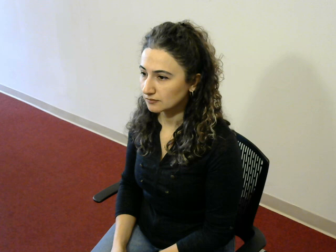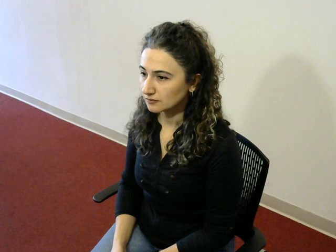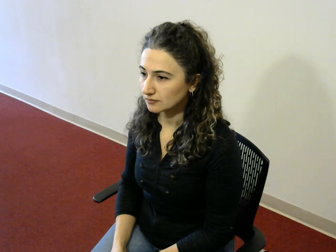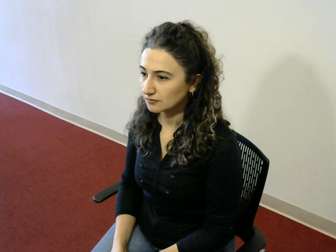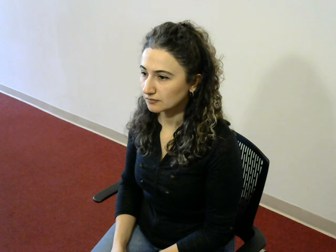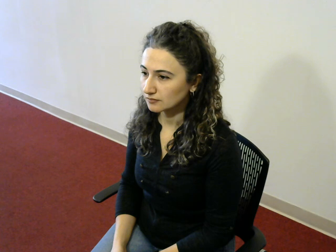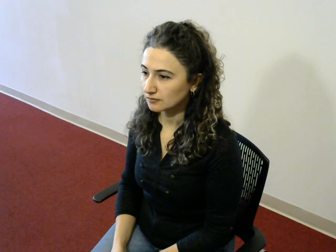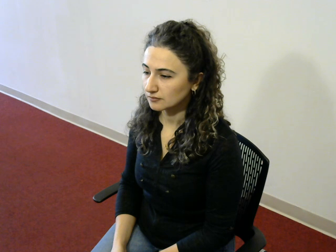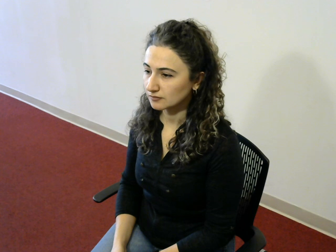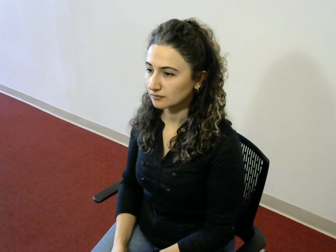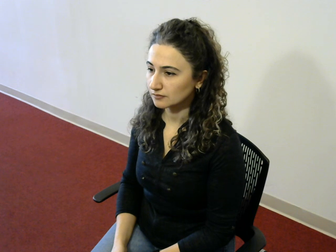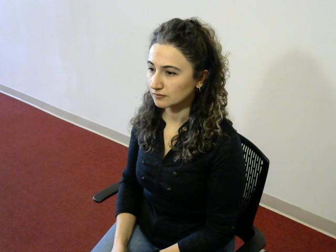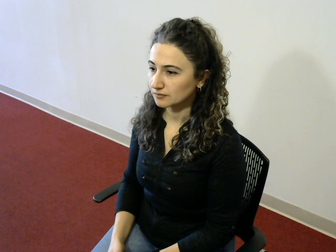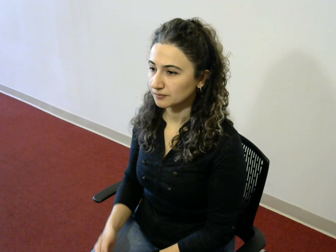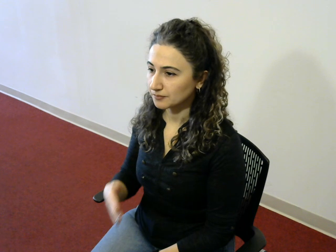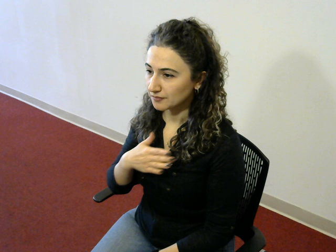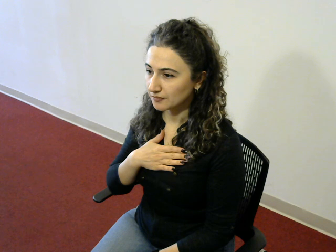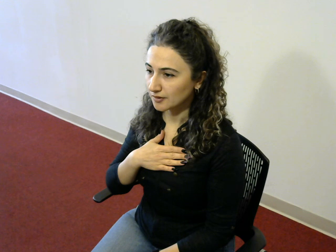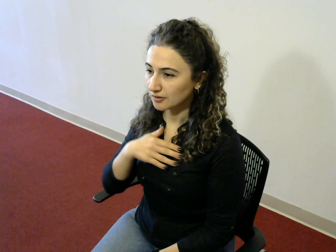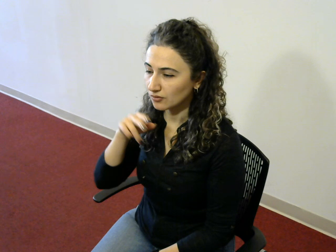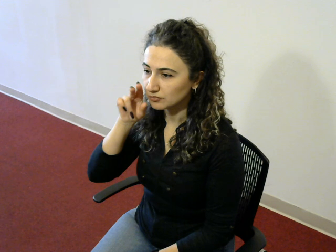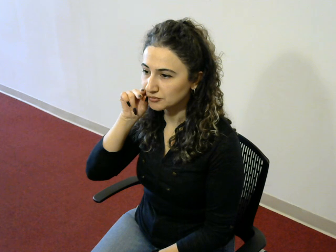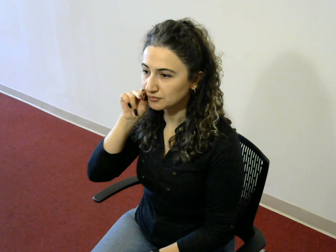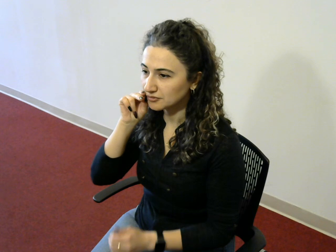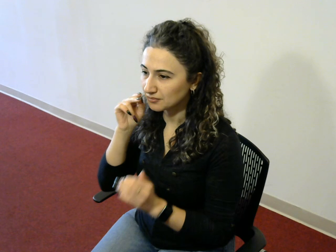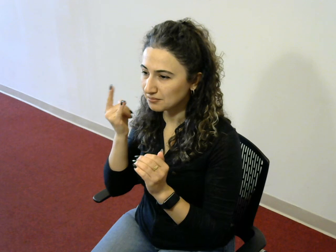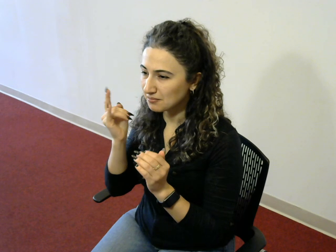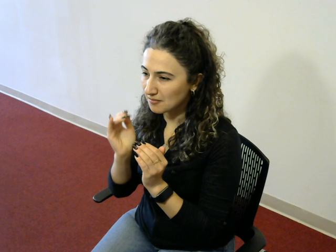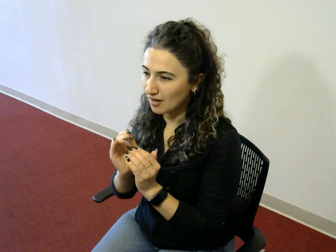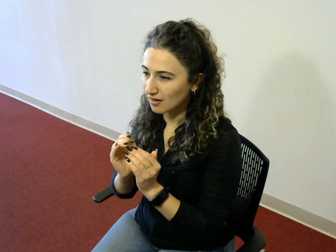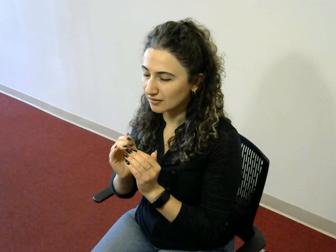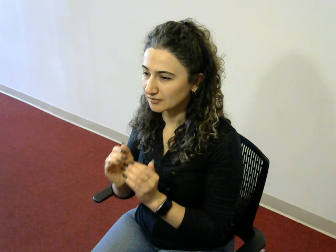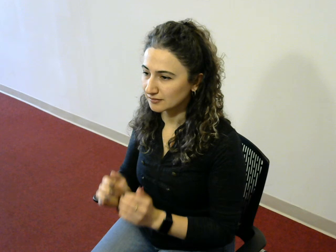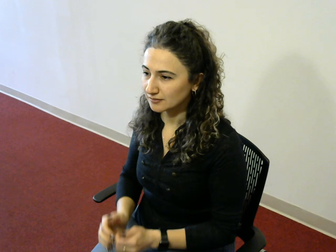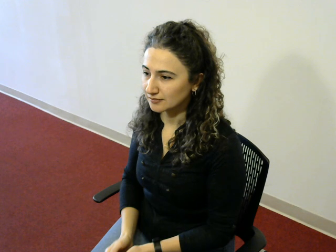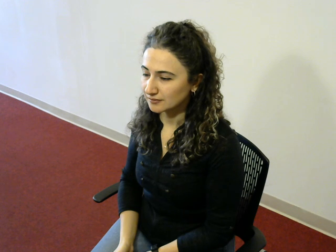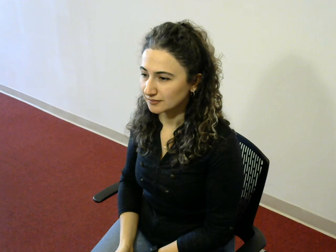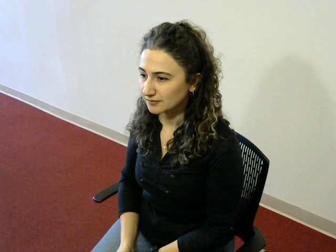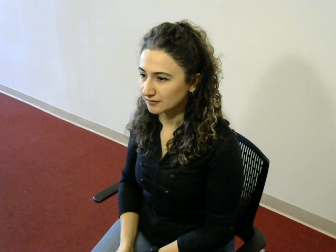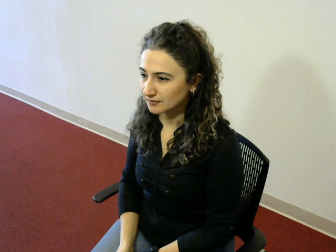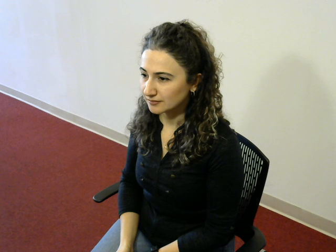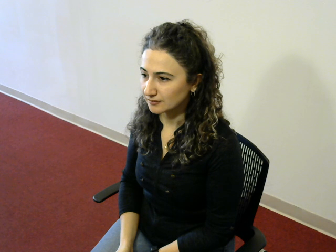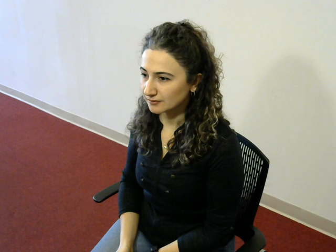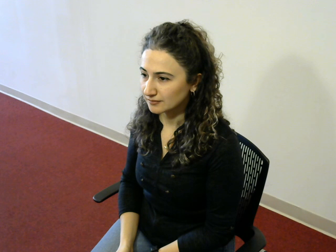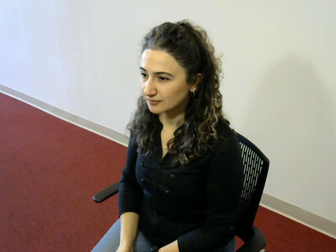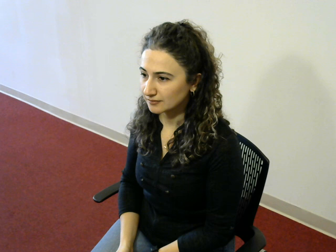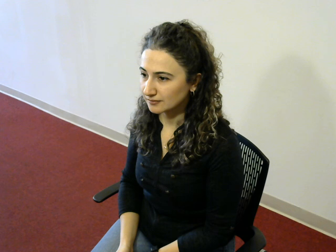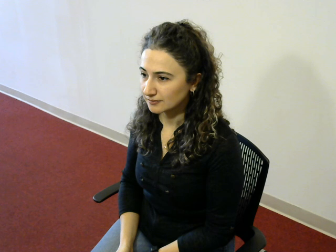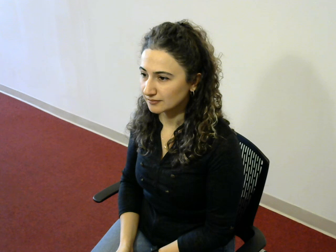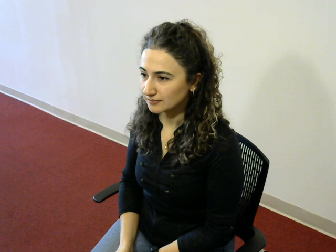Mənim pişiyim balacadır